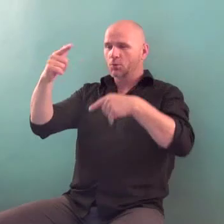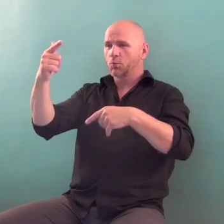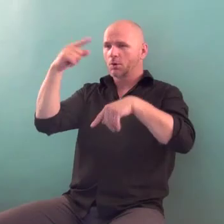Drugiego.